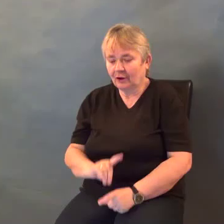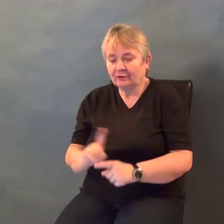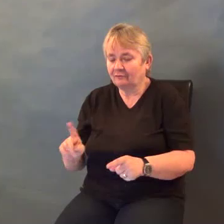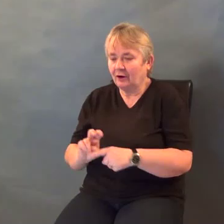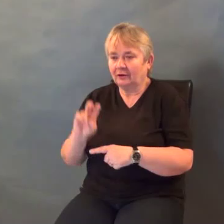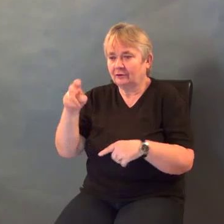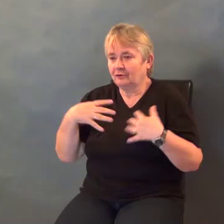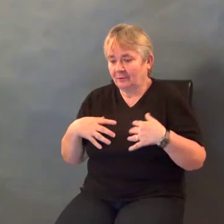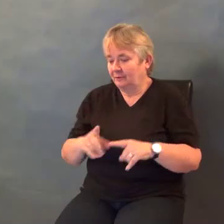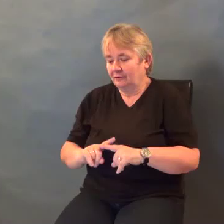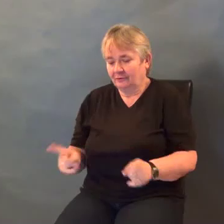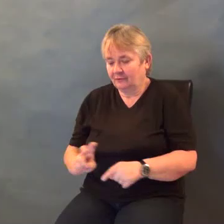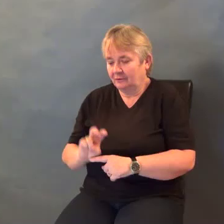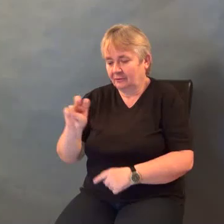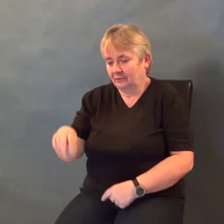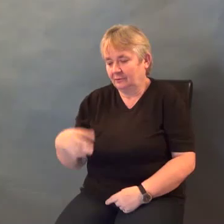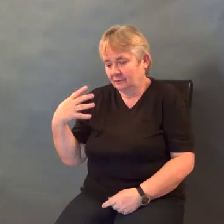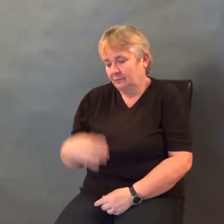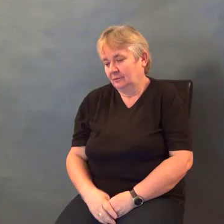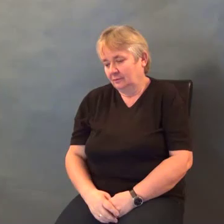Nie wolno wejść i kąpać się.